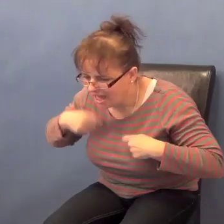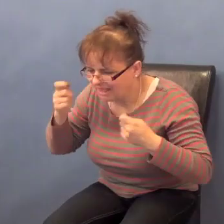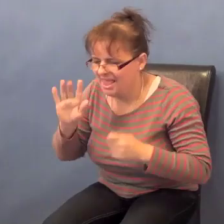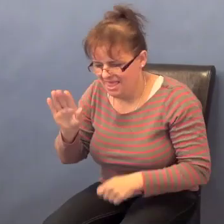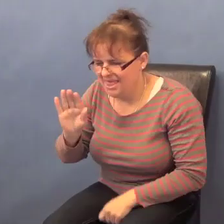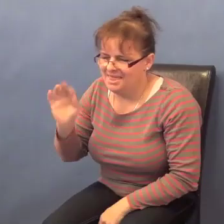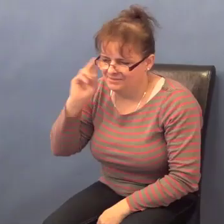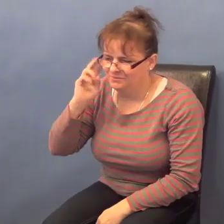Dobrze, rozumiem.